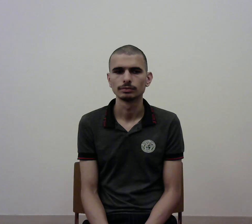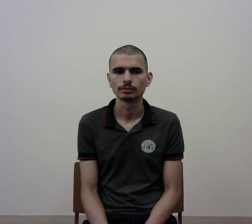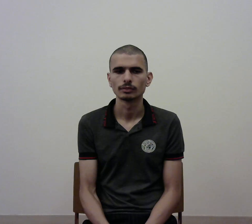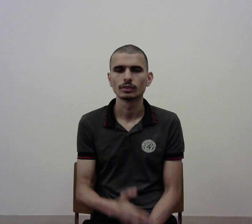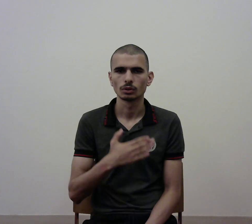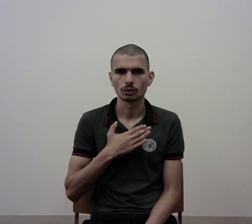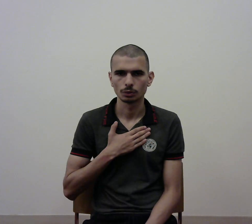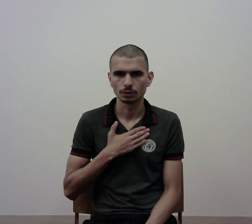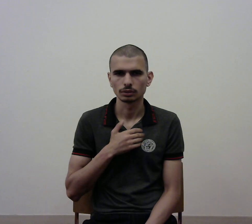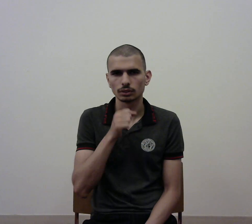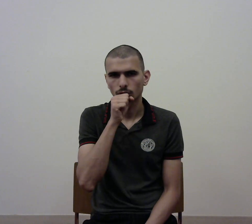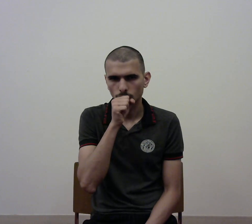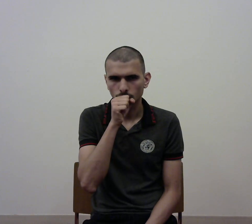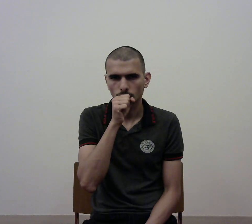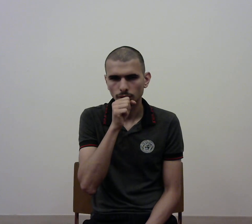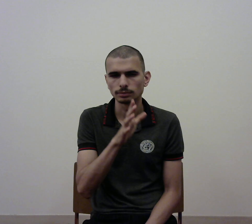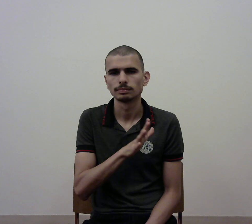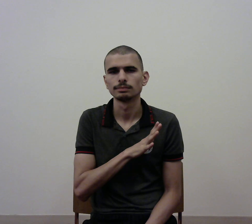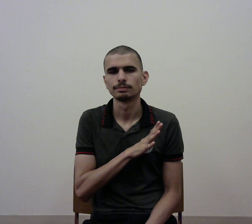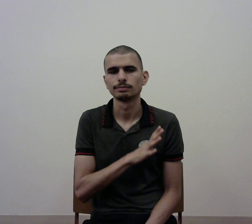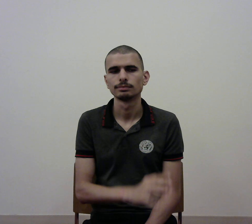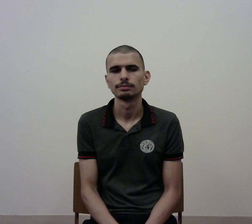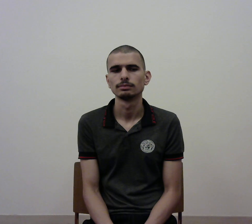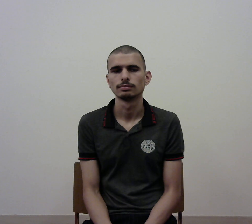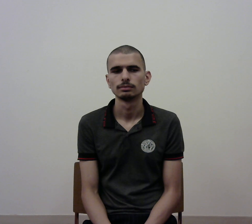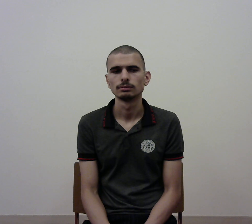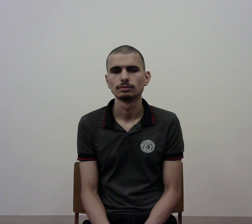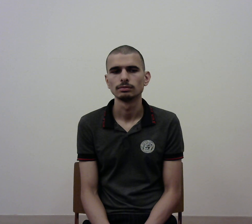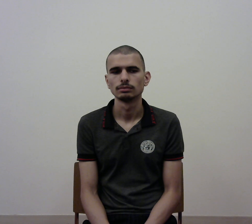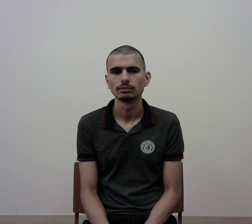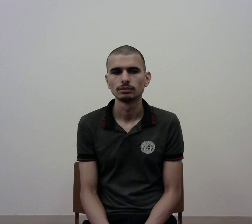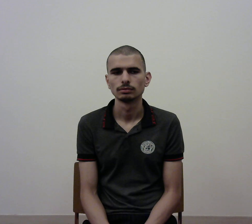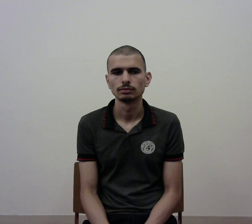Mən zökəm olmuşam